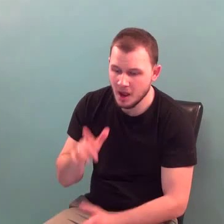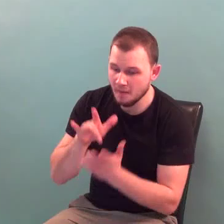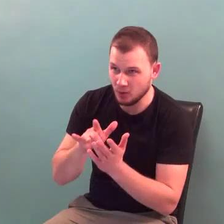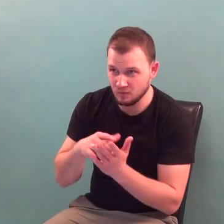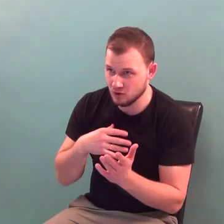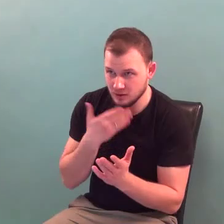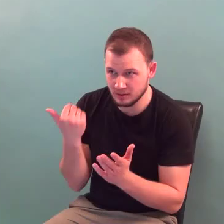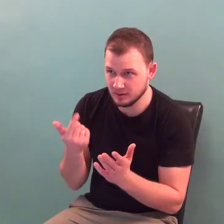A w środku nie masz wolnego?